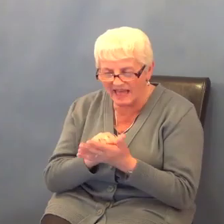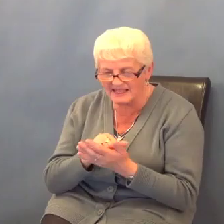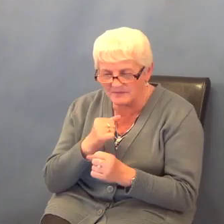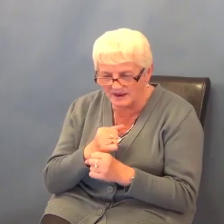Pracuję.